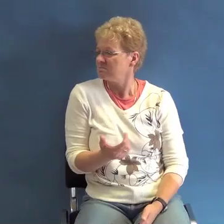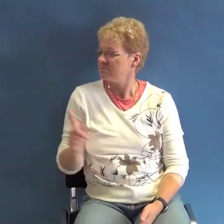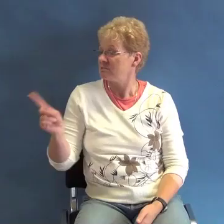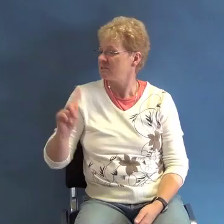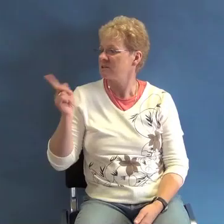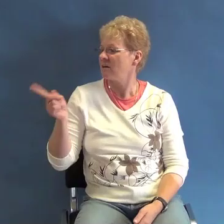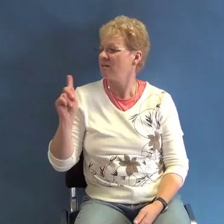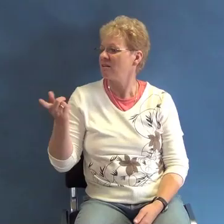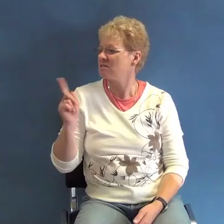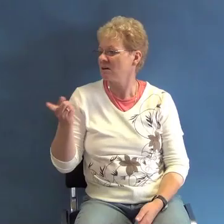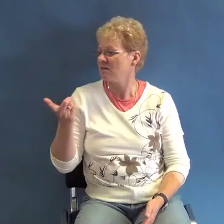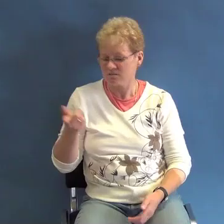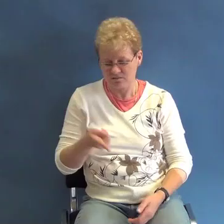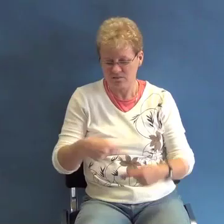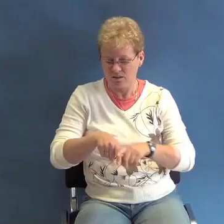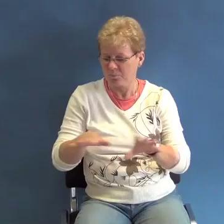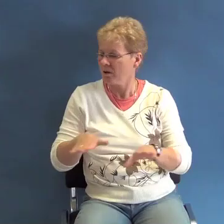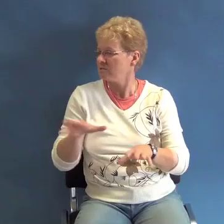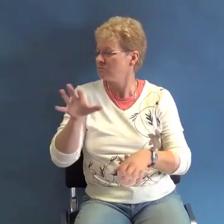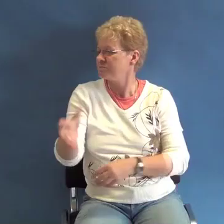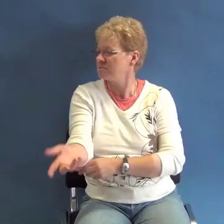Nie, zakaz przy basenie.